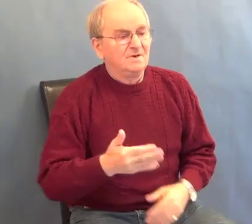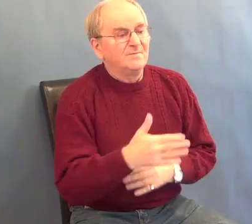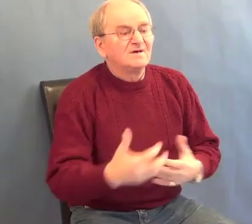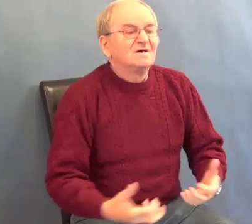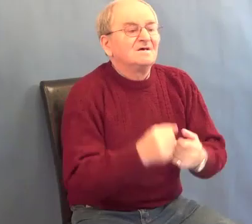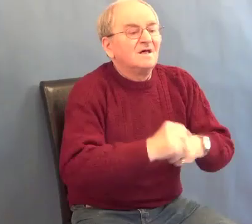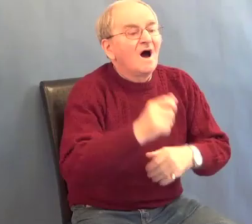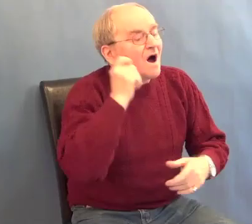Rybę udaje się załapać, a kobietę?